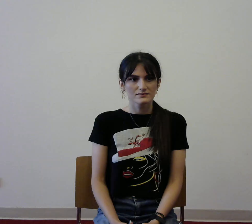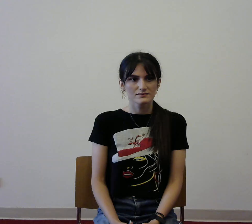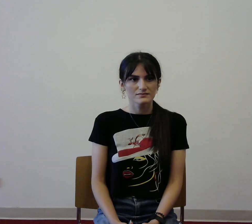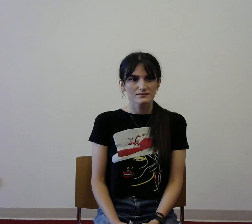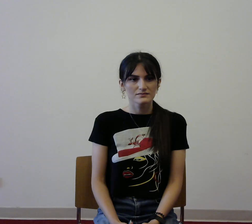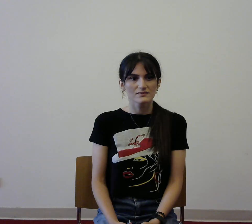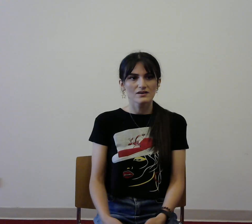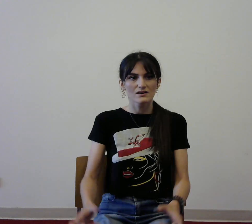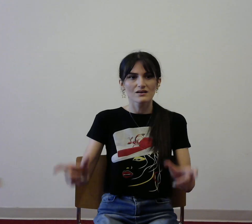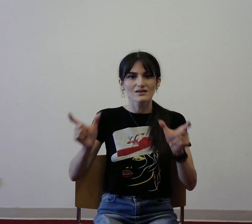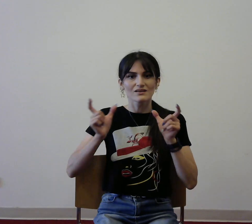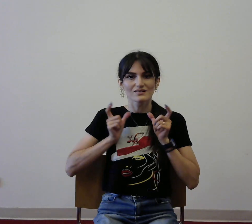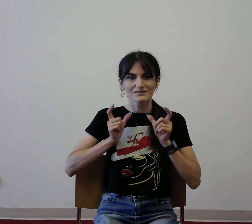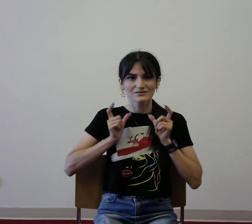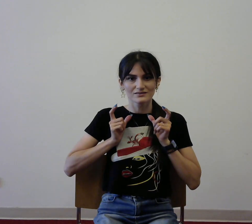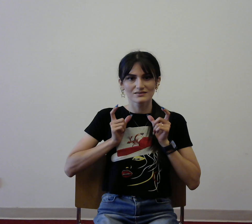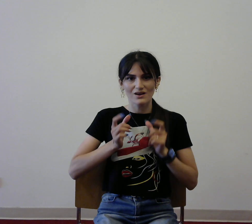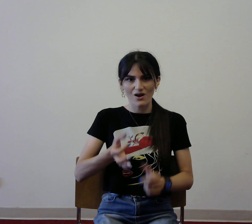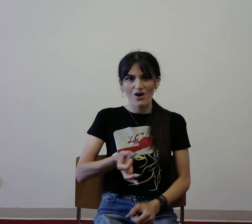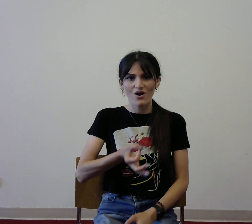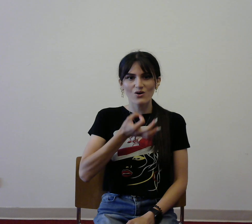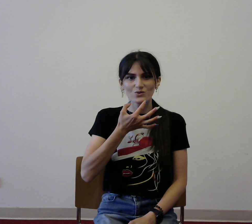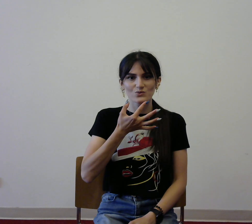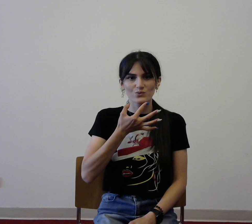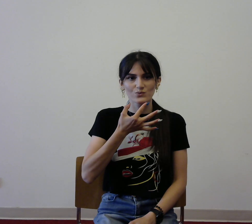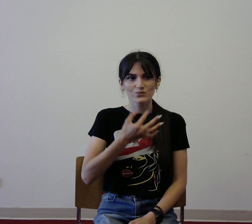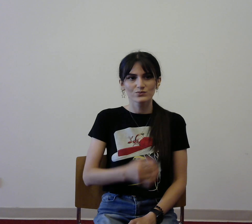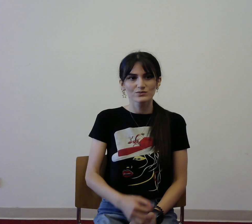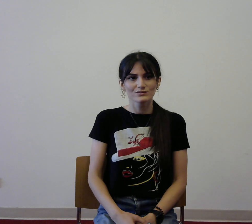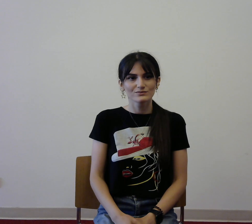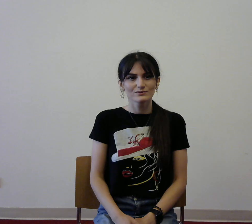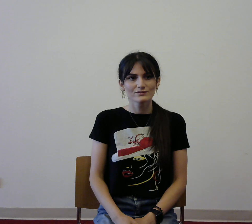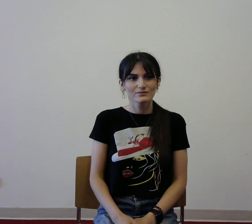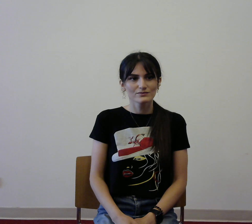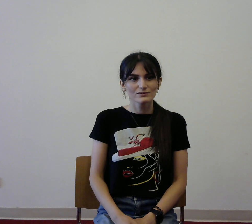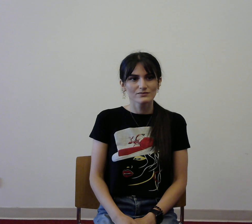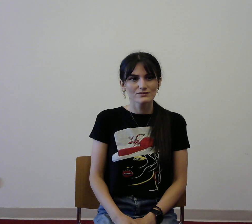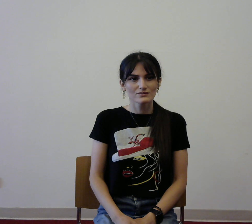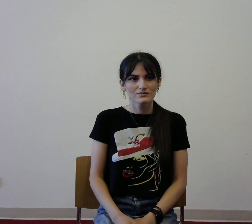Köynəyim xoşuna gəlir?